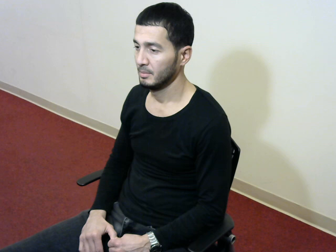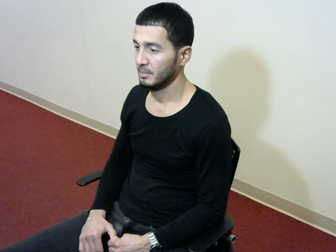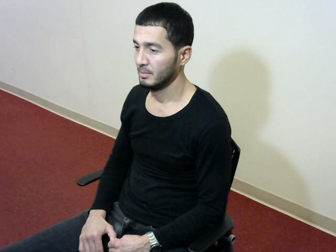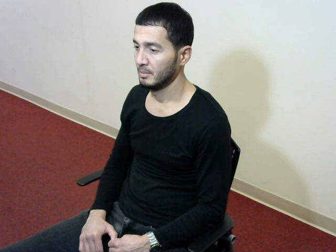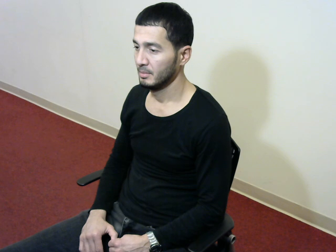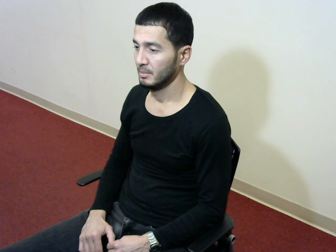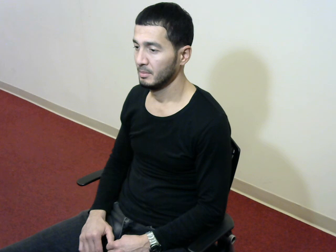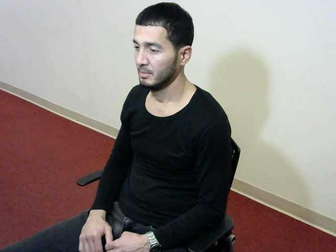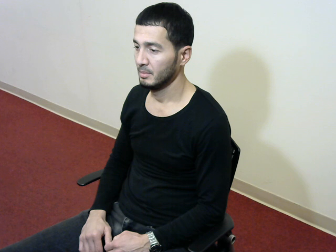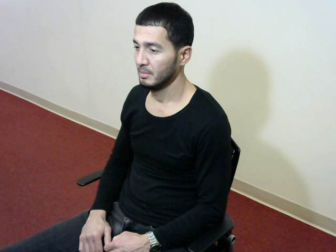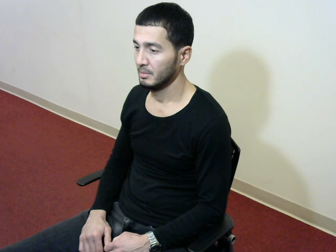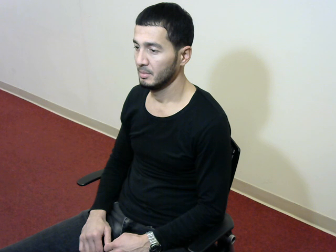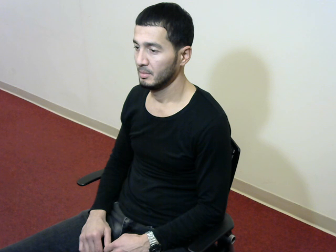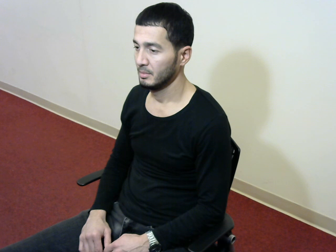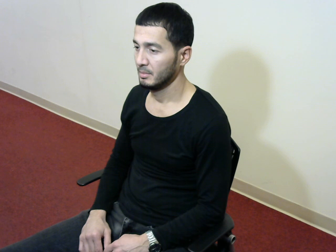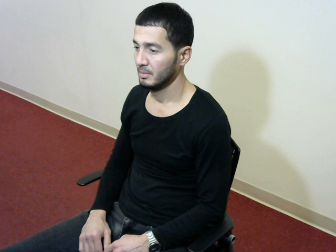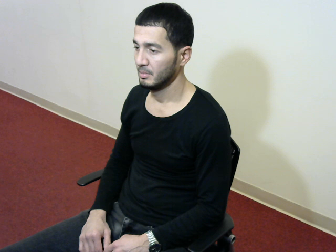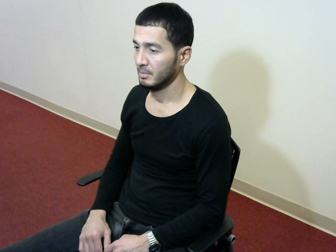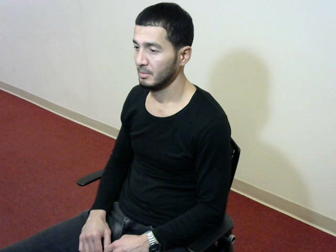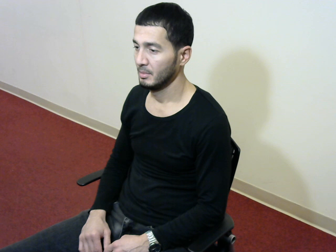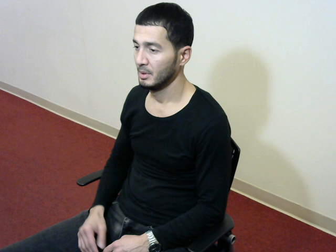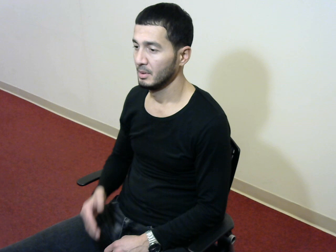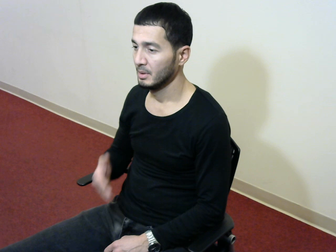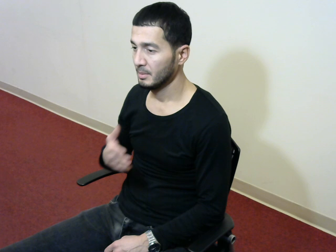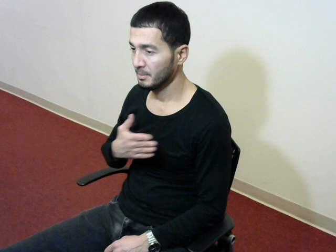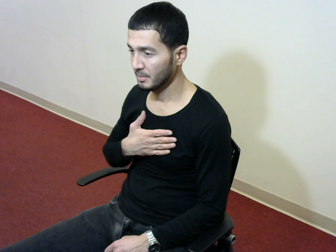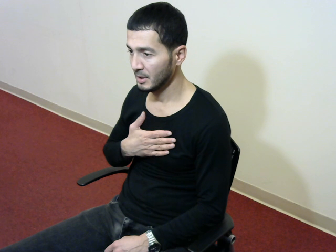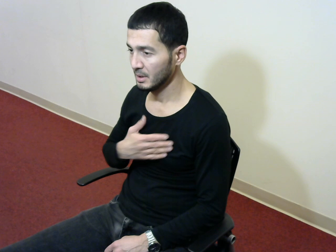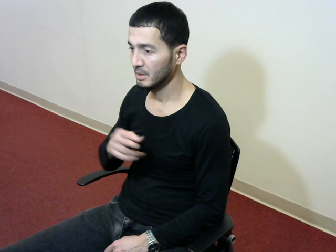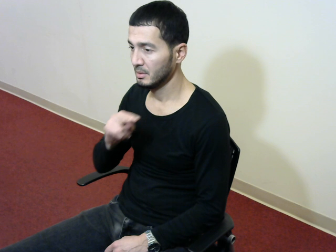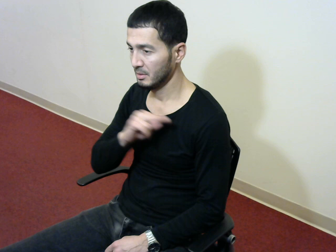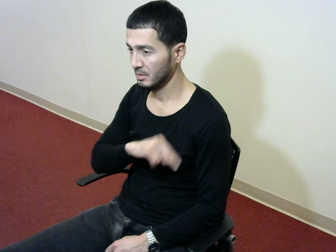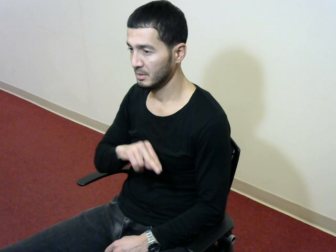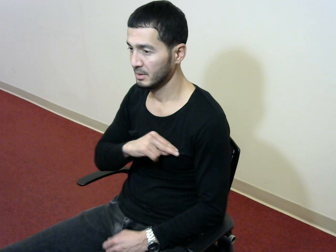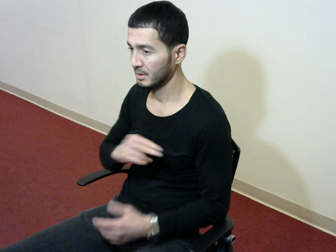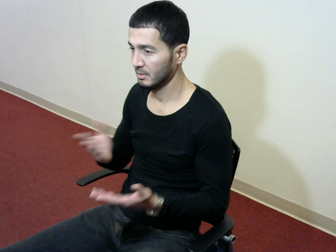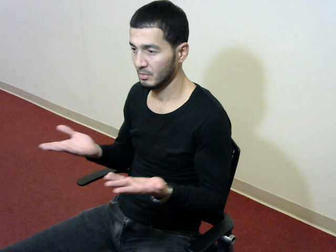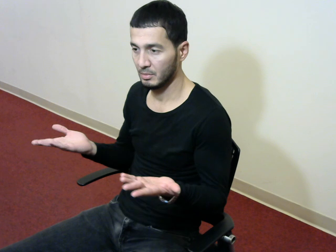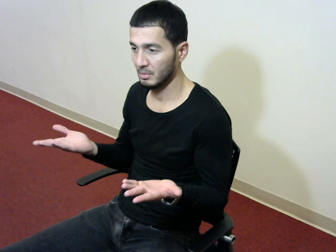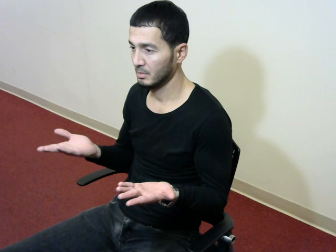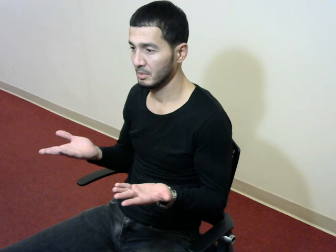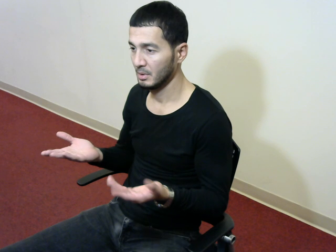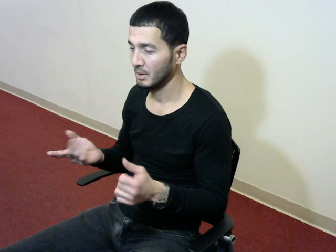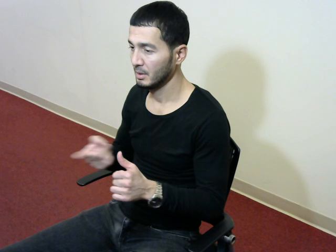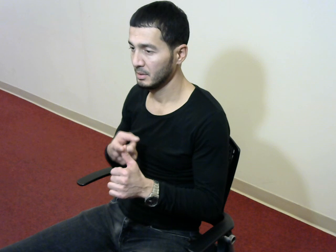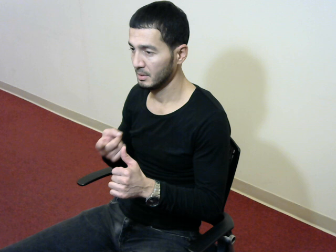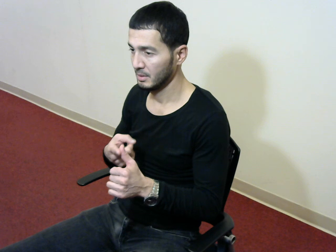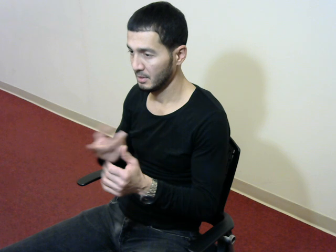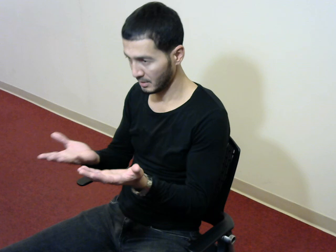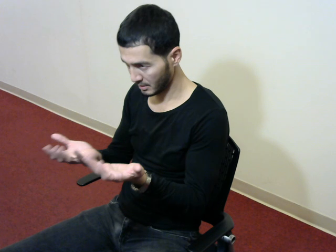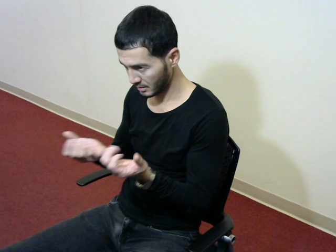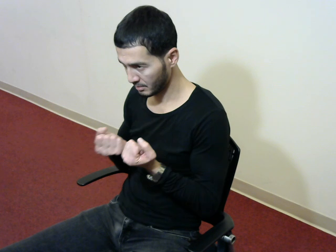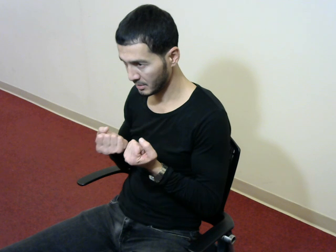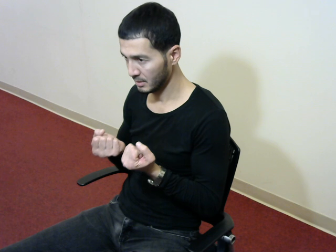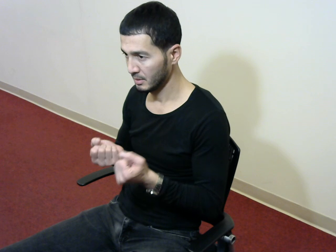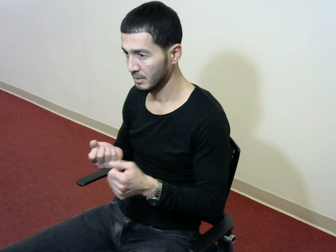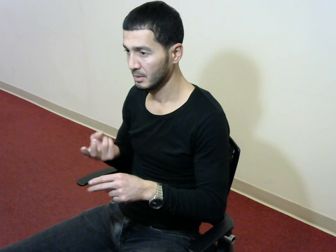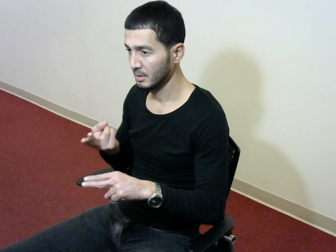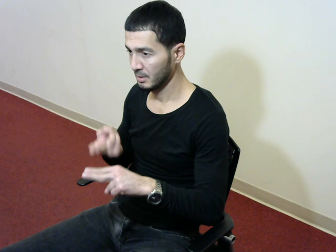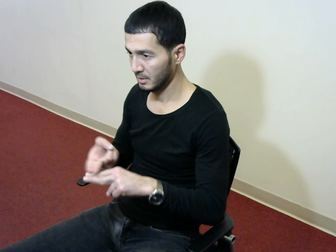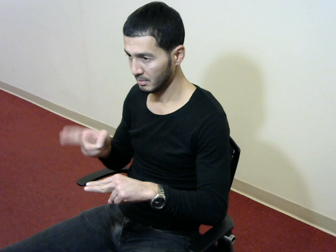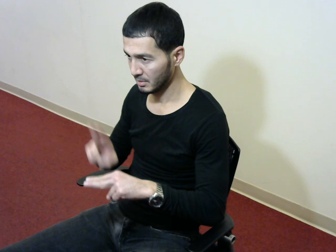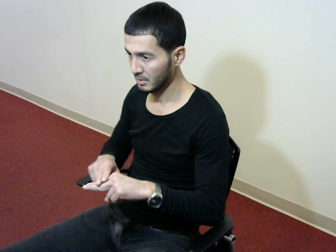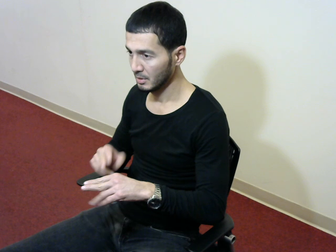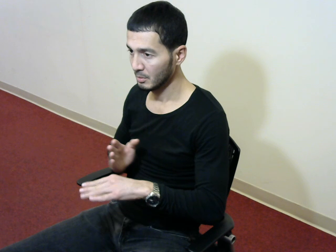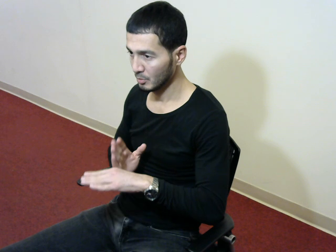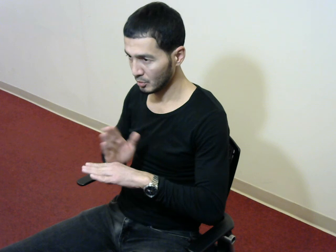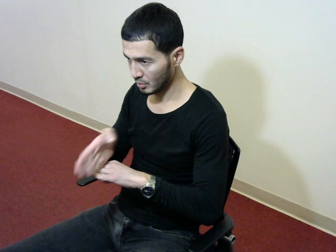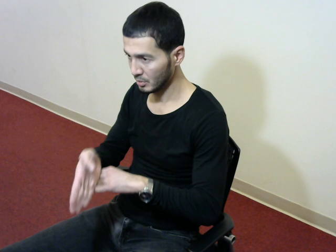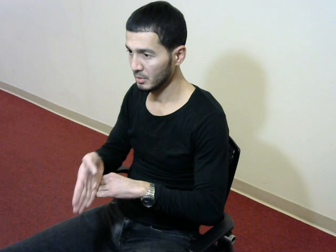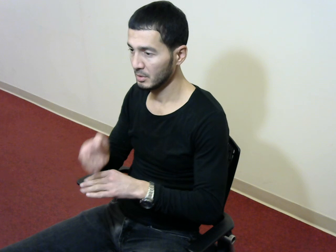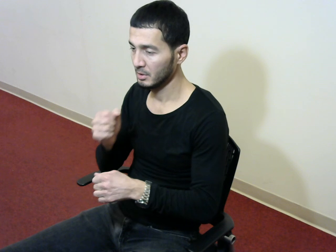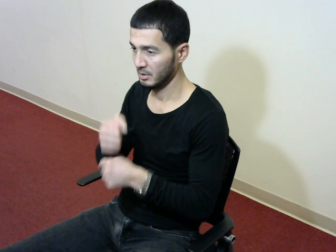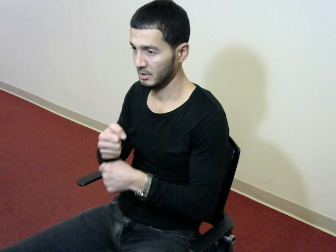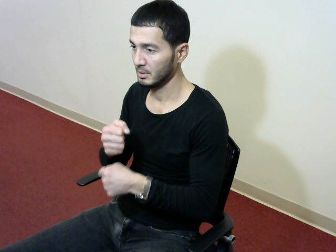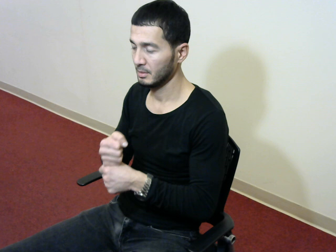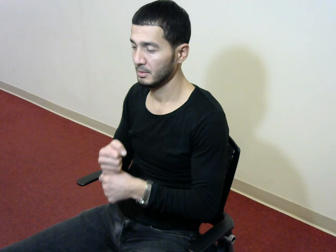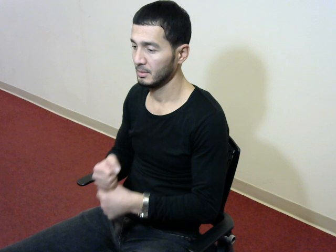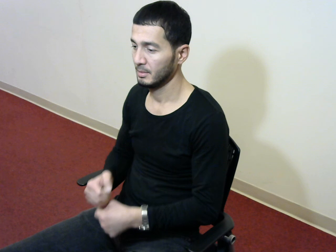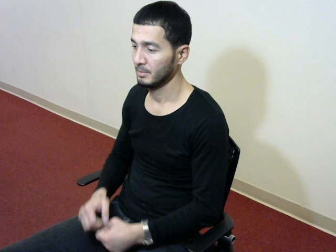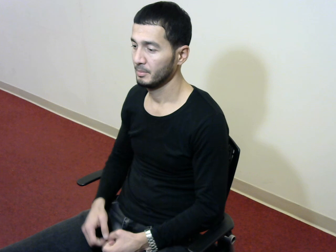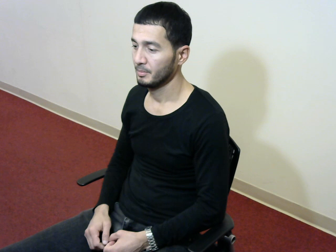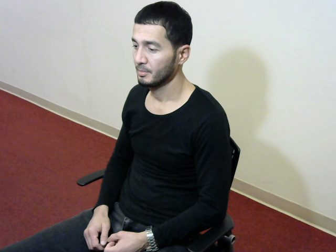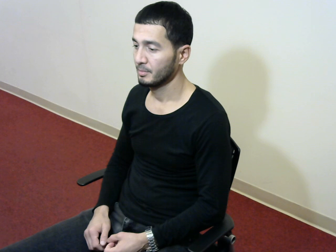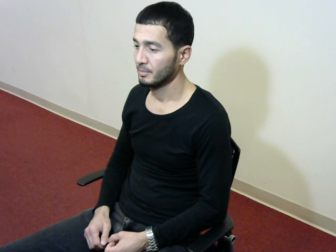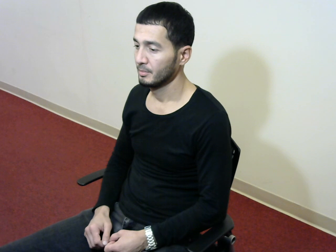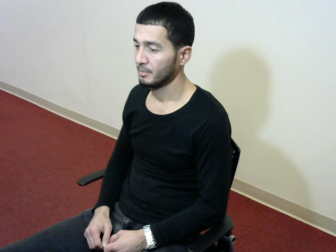Mən işsiz adı almaq üçün müraciət edirəm